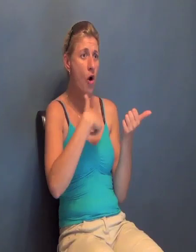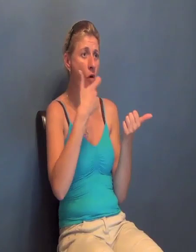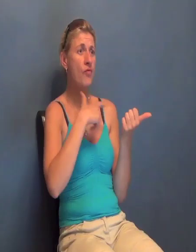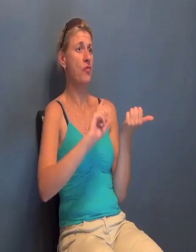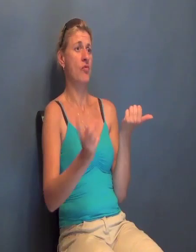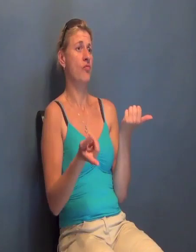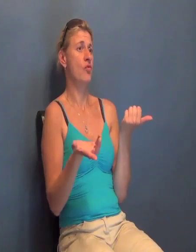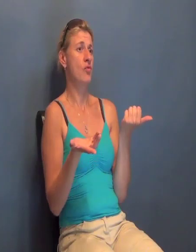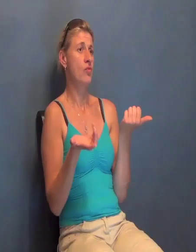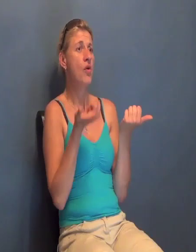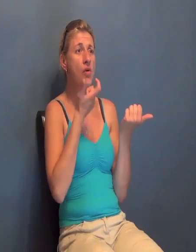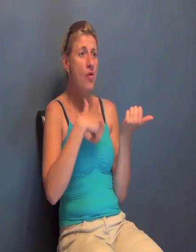Lodów nie wolno.